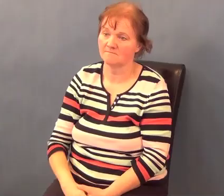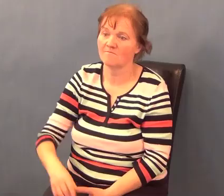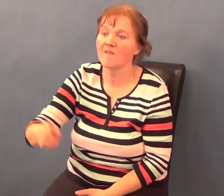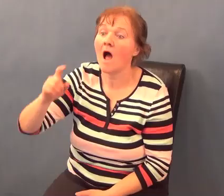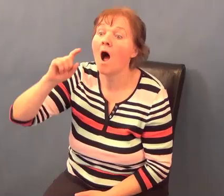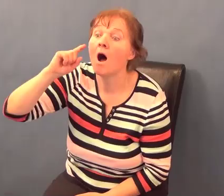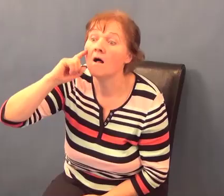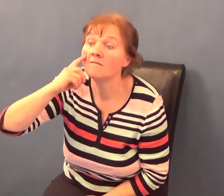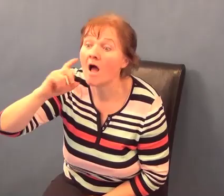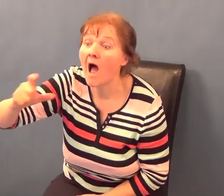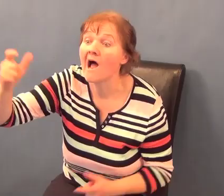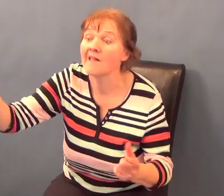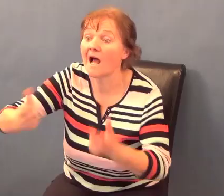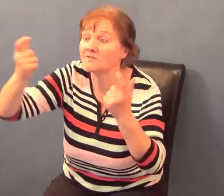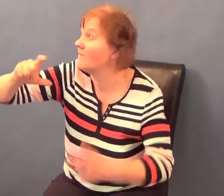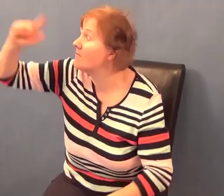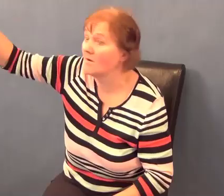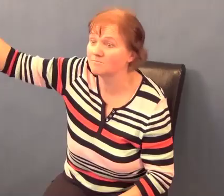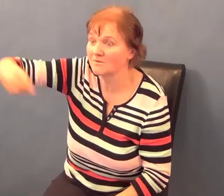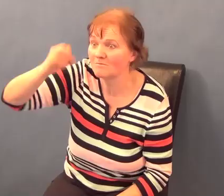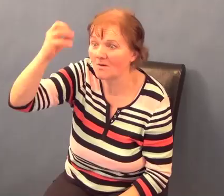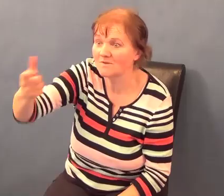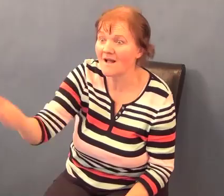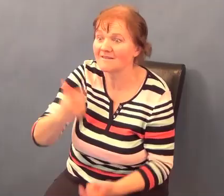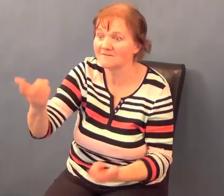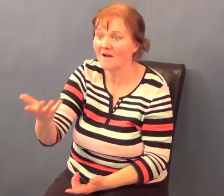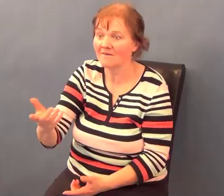Niebezpieczne do zabawy, bo może jechać pociąg.